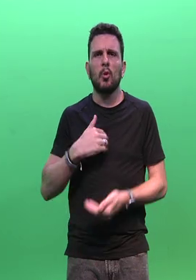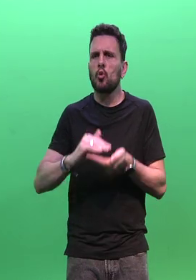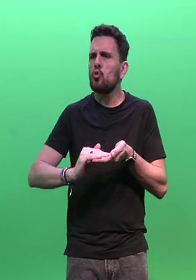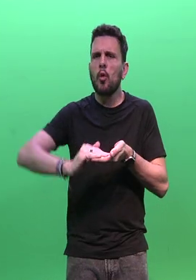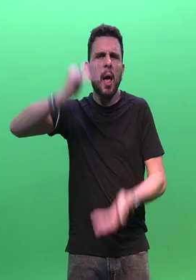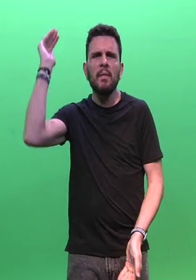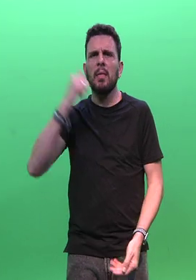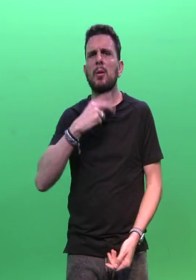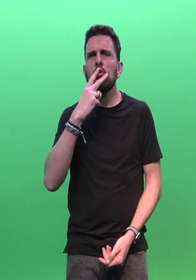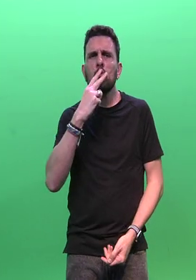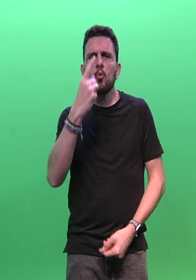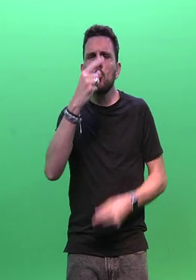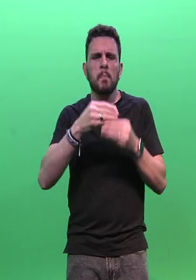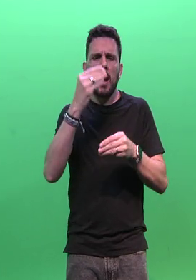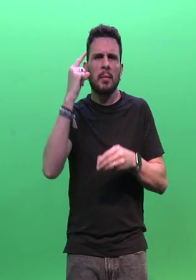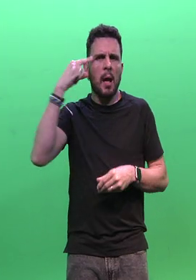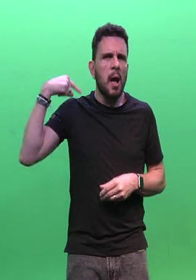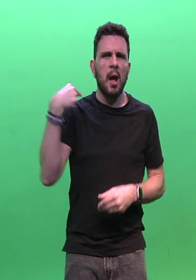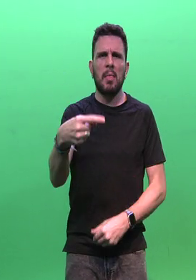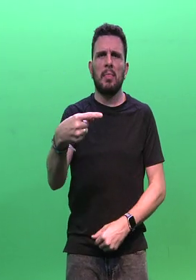Des de sempre he fumat un paquet al dia.